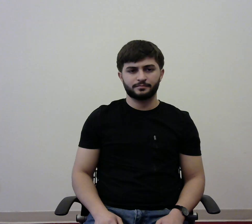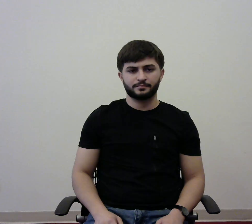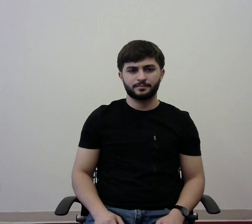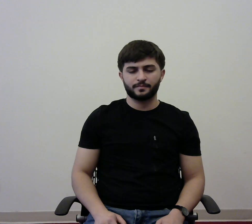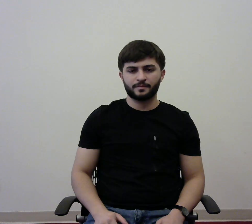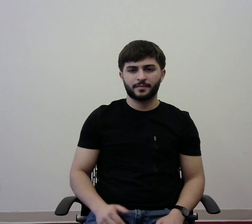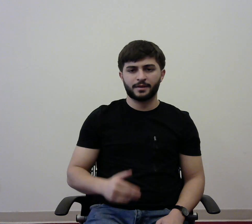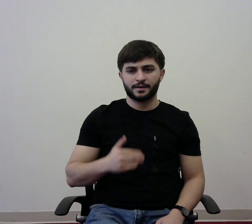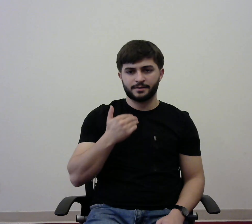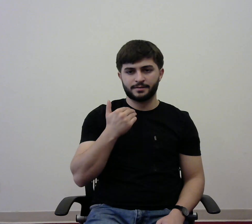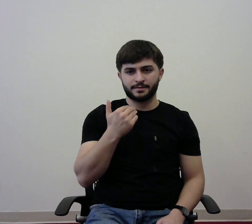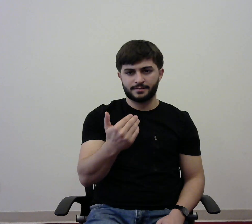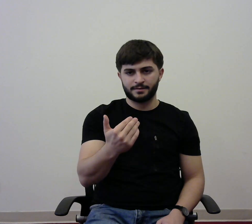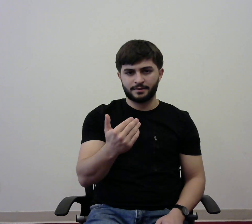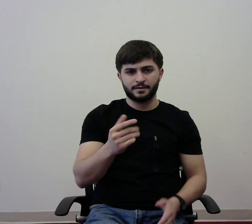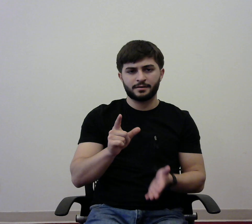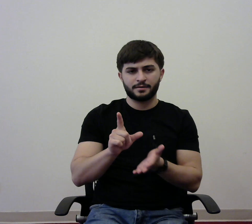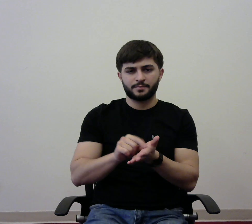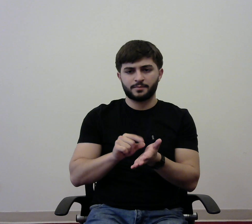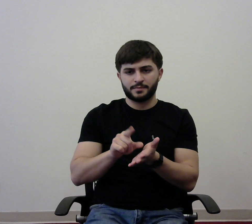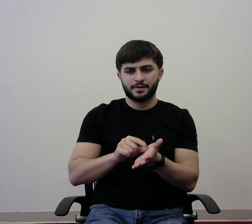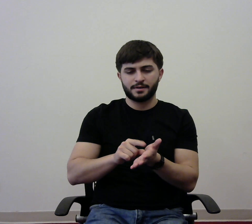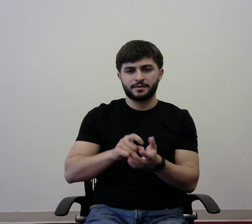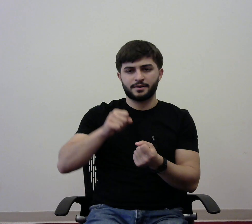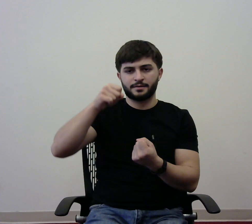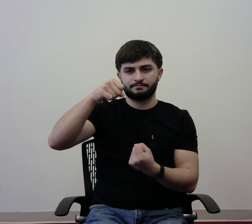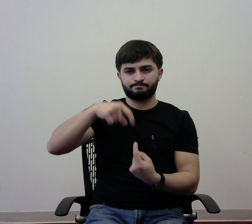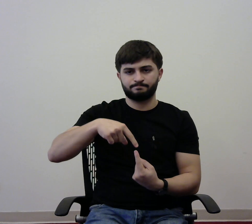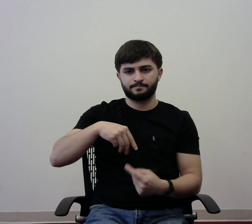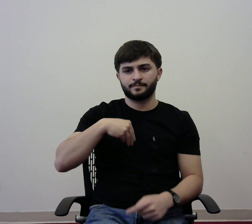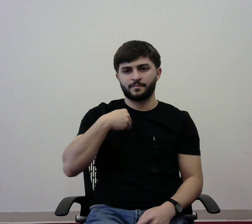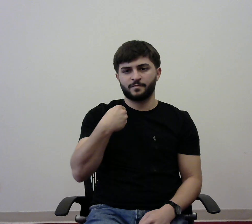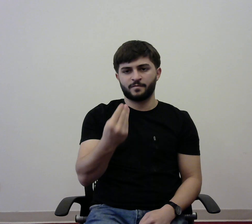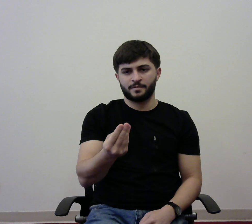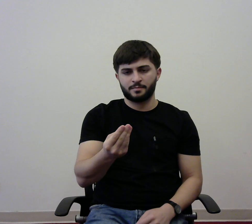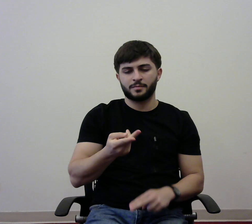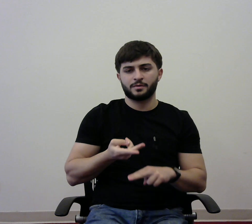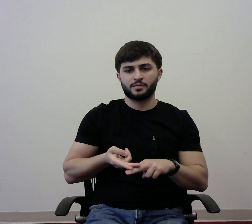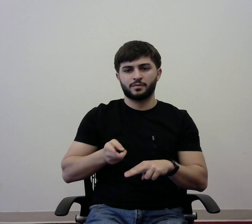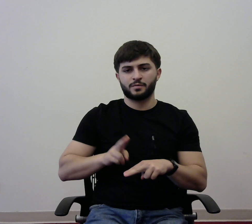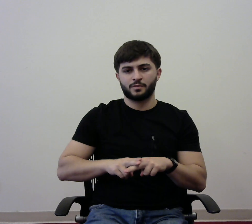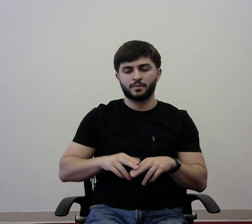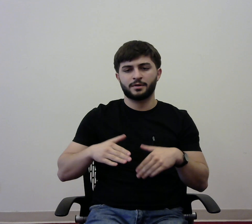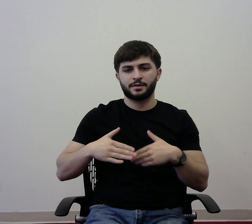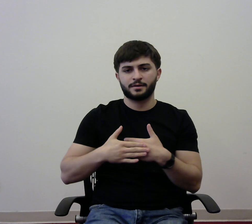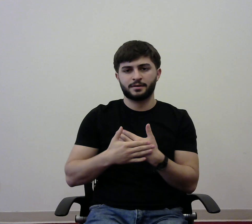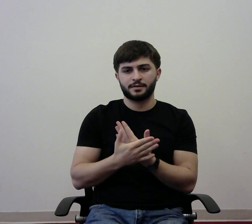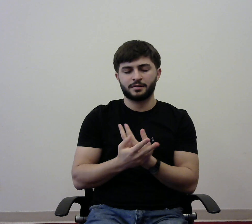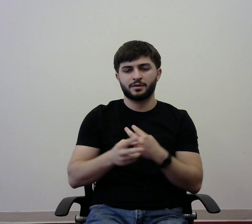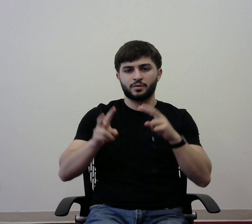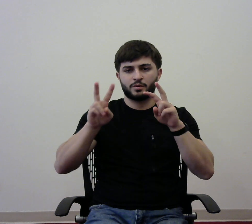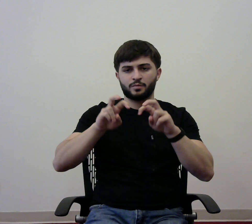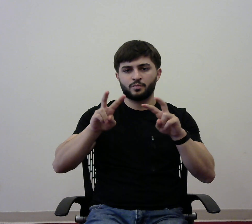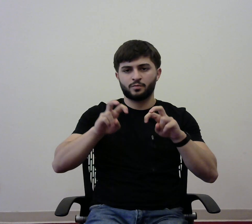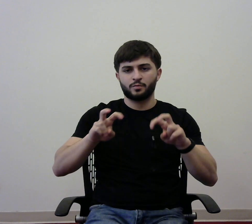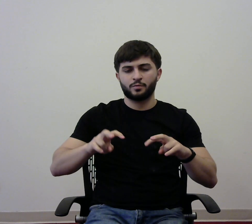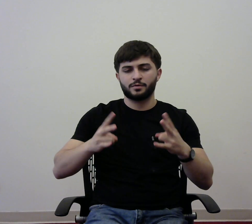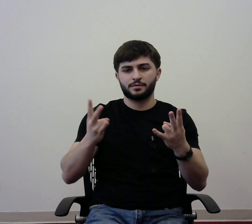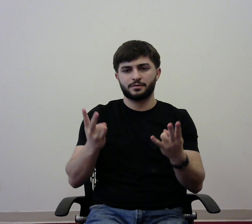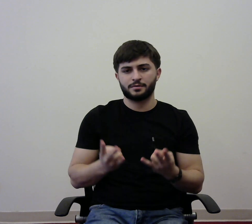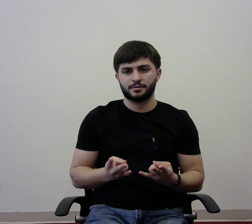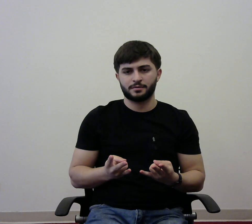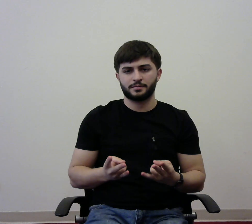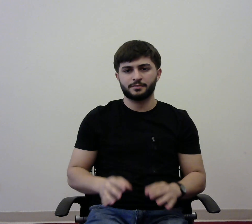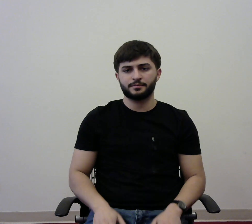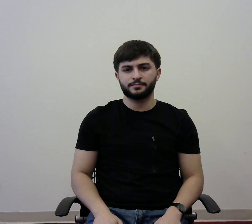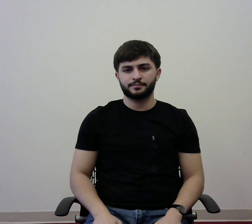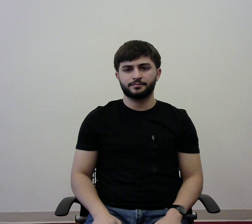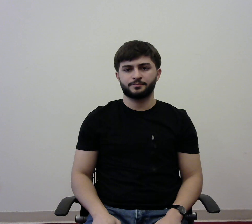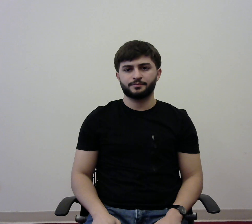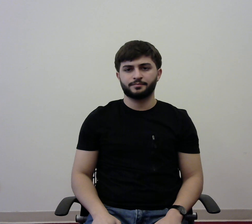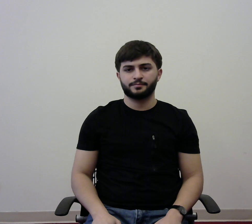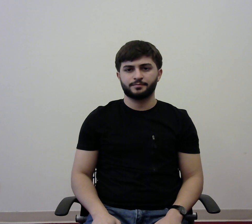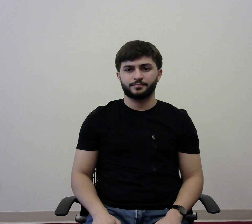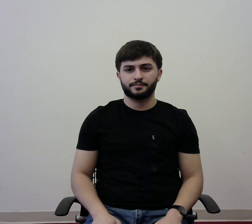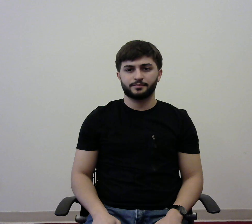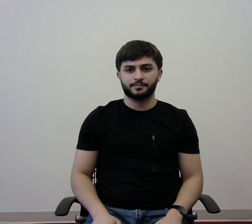Sizə pensiya təyin olunması üçün yenidən müayinə olunmalısınız